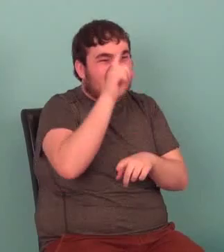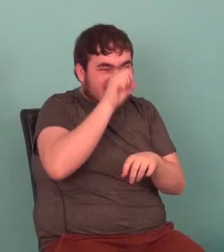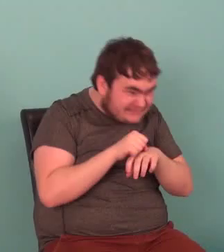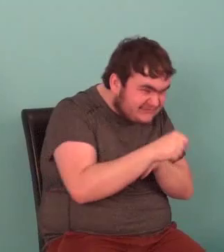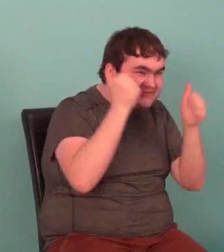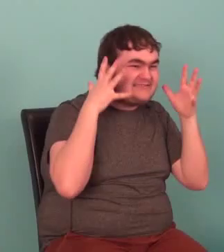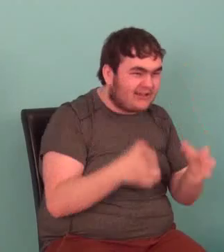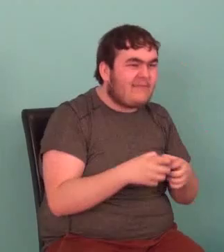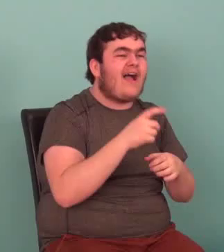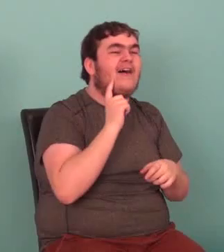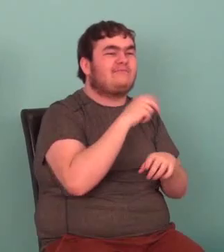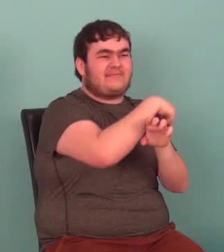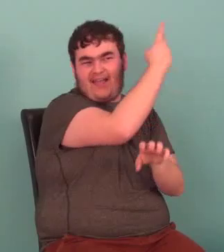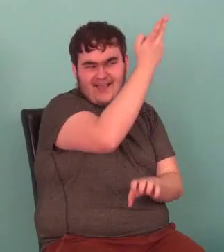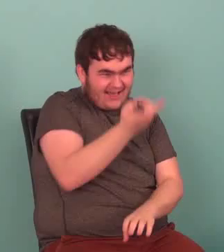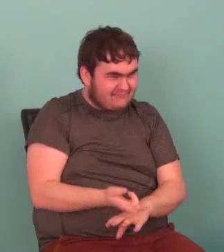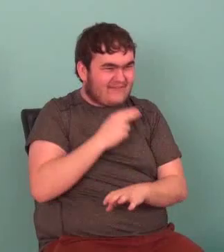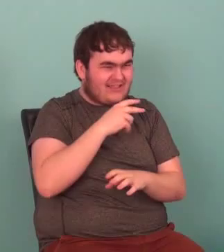Nagle zatrzymuje się, a chłopiec wpada do wody.